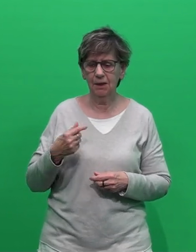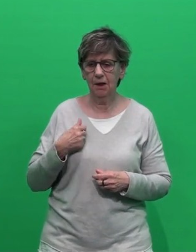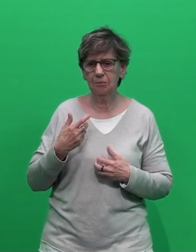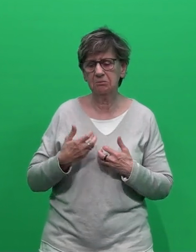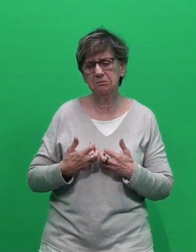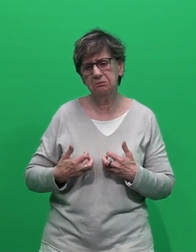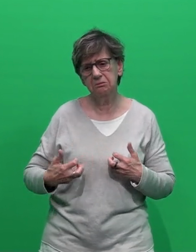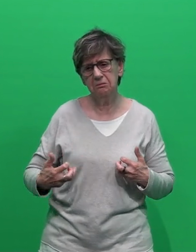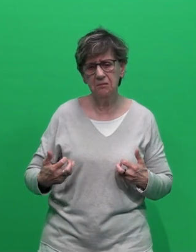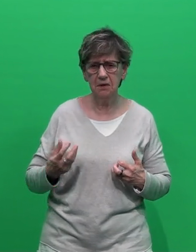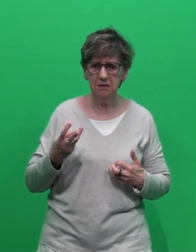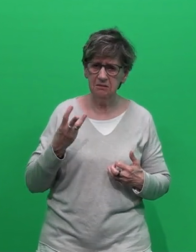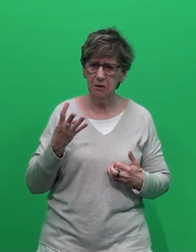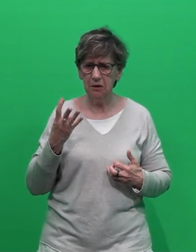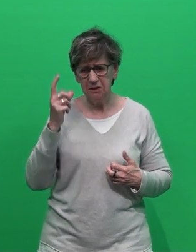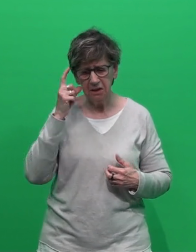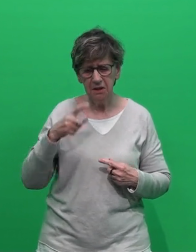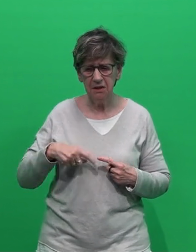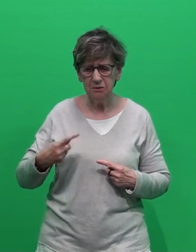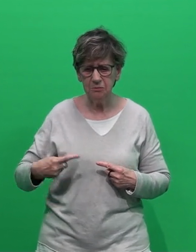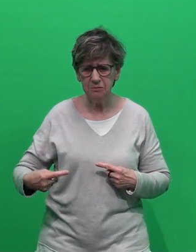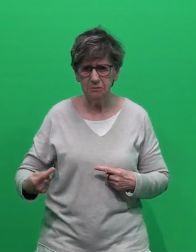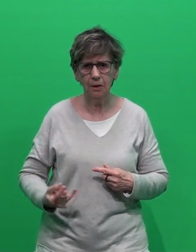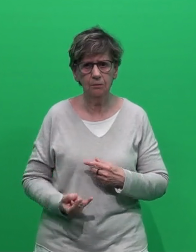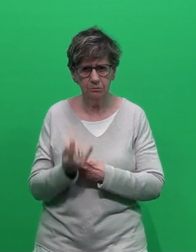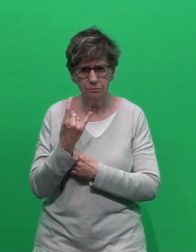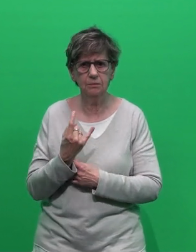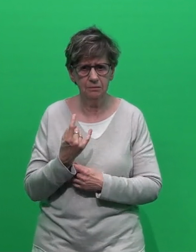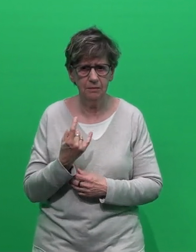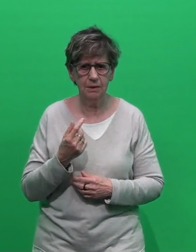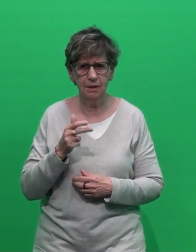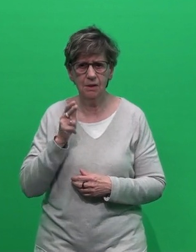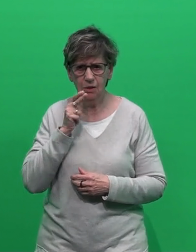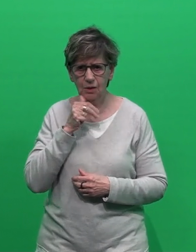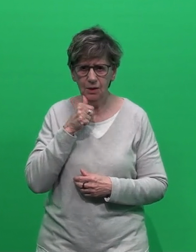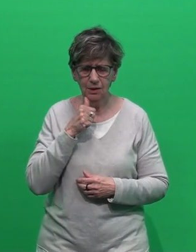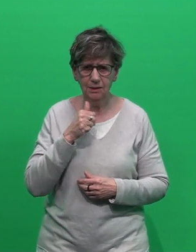Va ser al cap de tres o quatre dies després que va aparèixer el dolor.